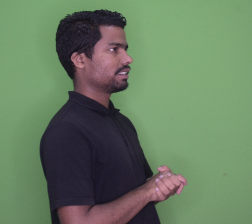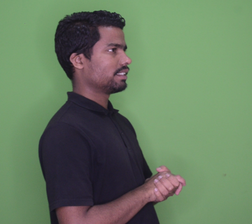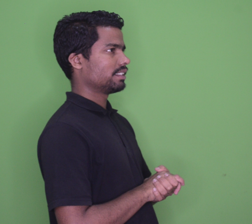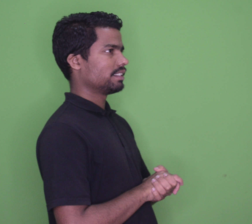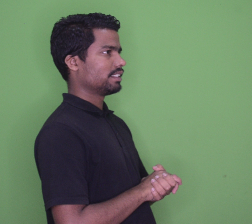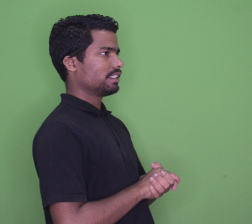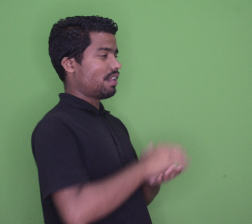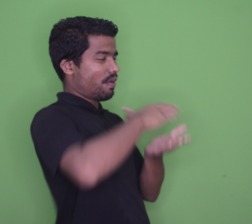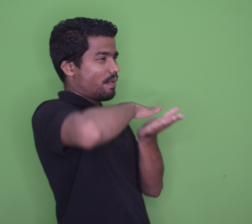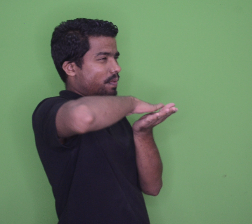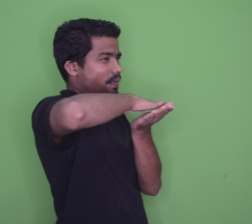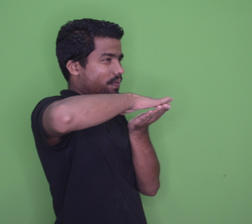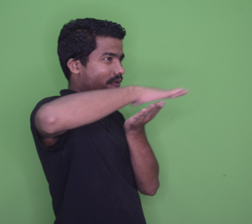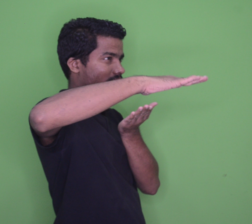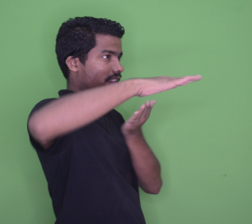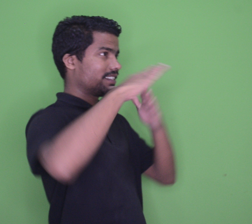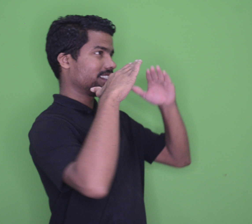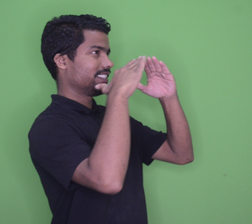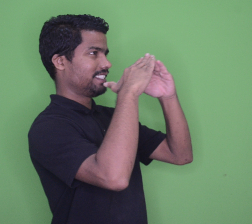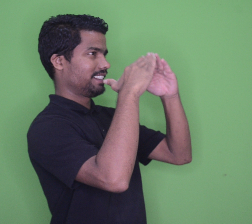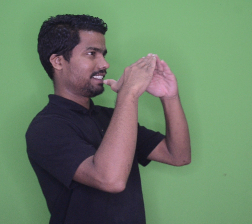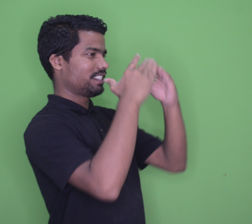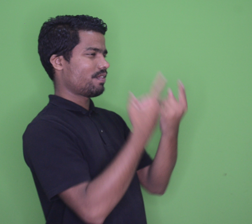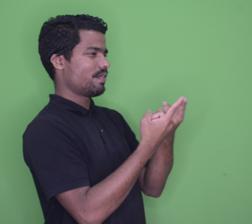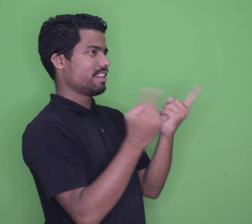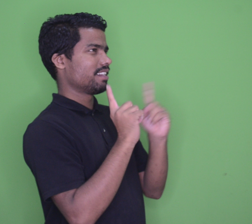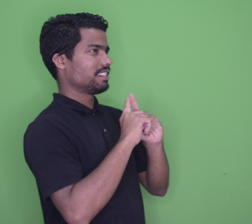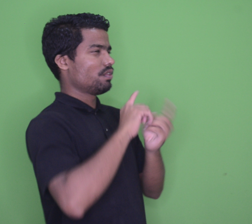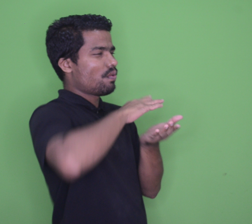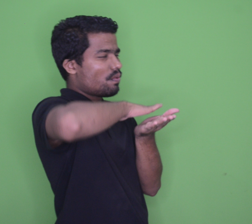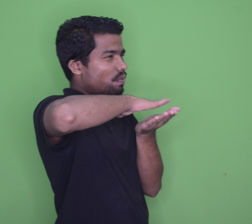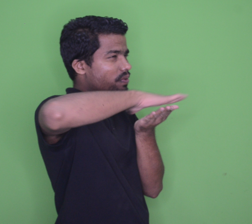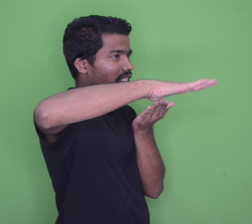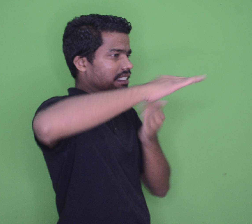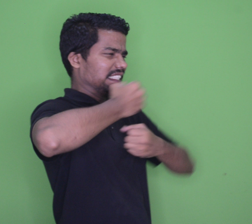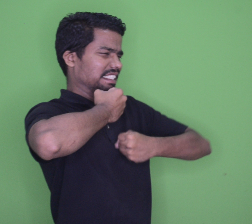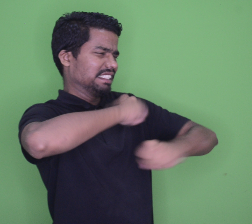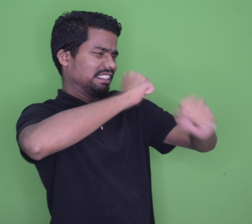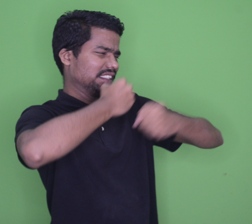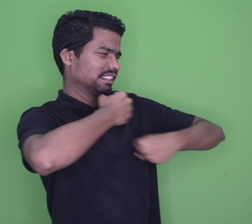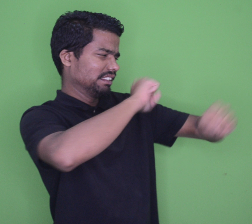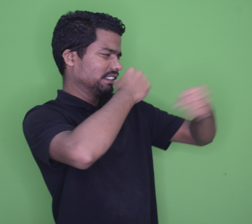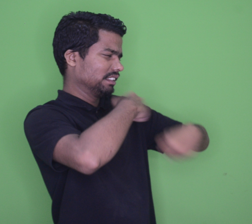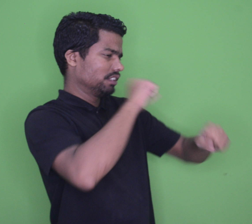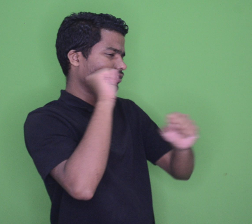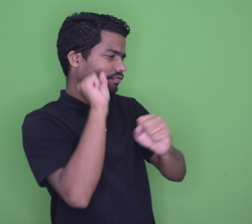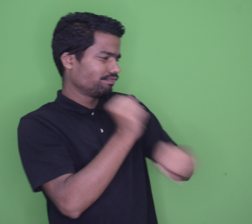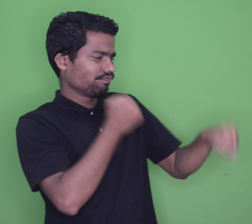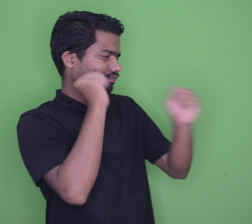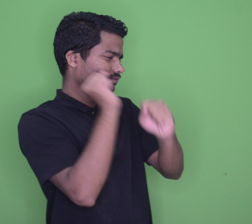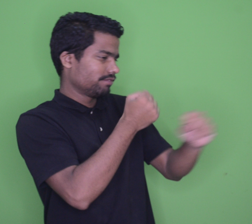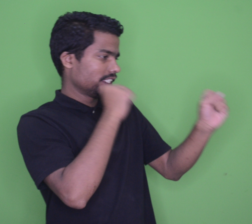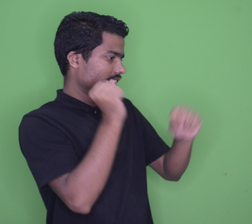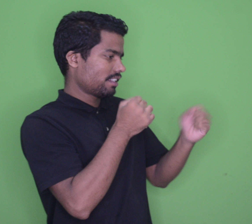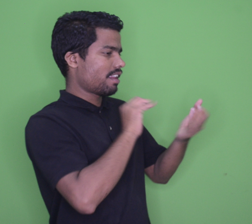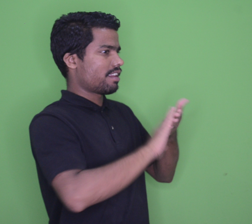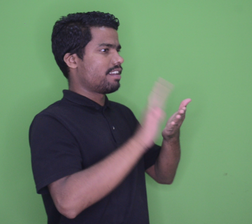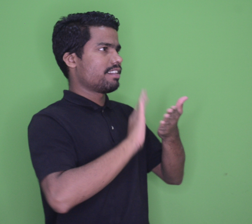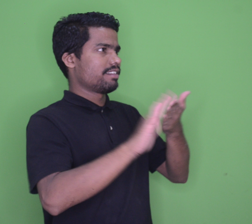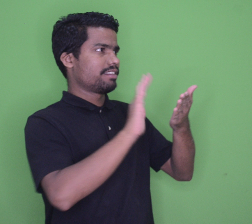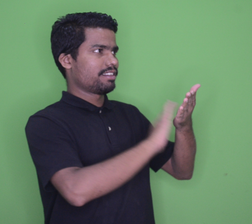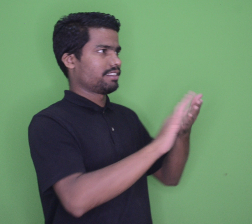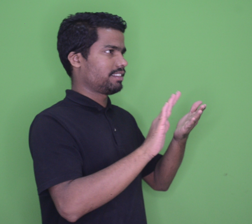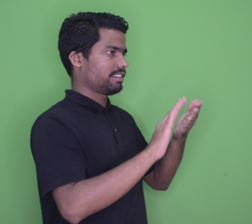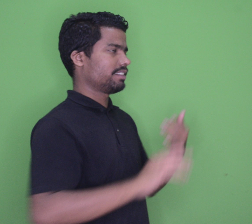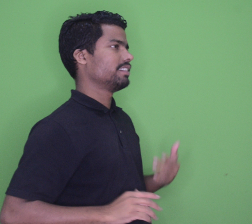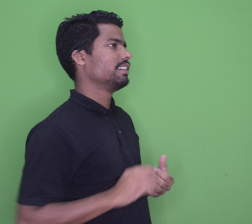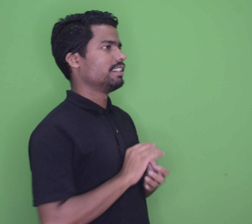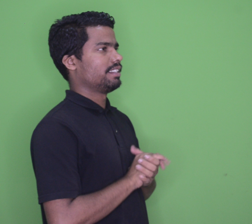clean the floor